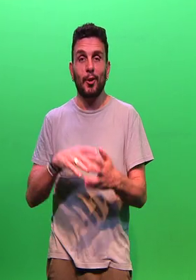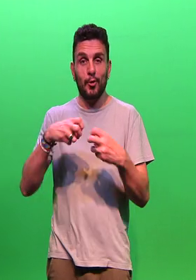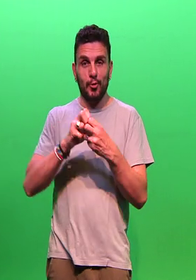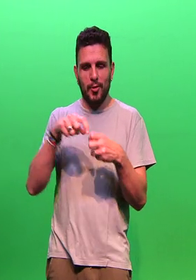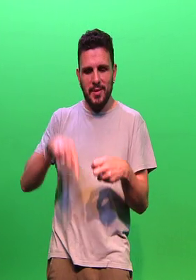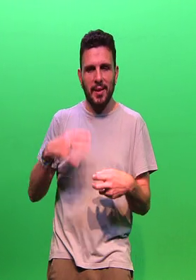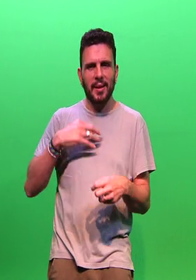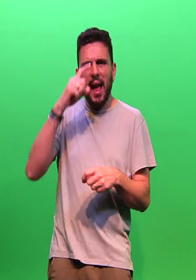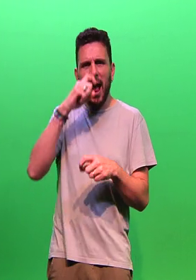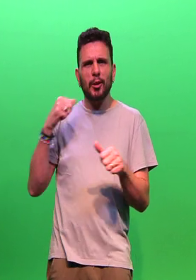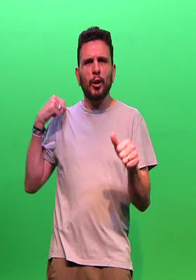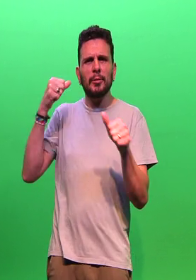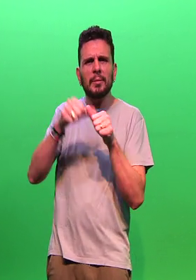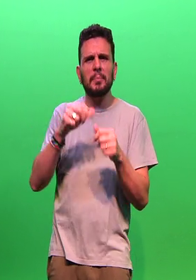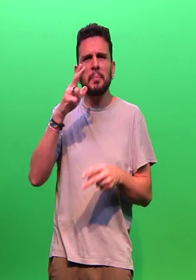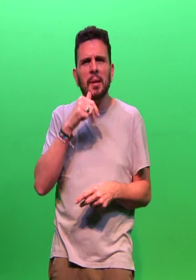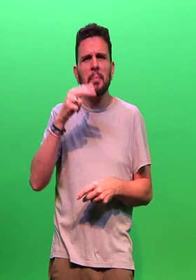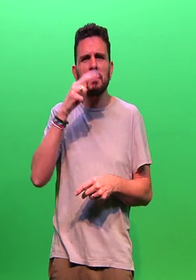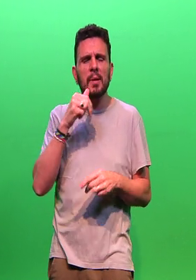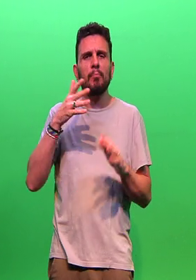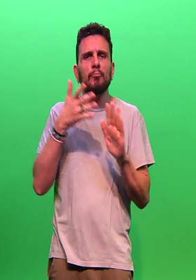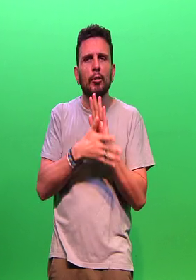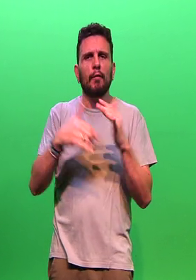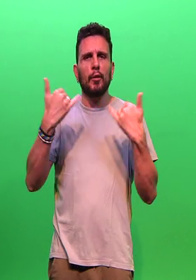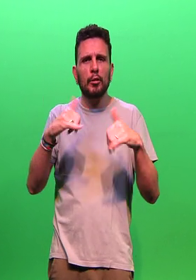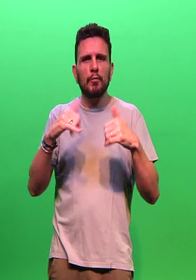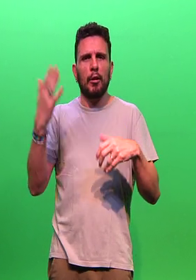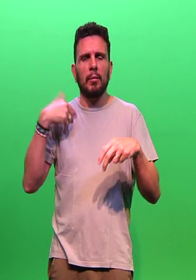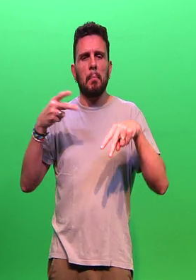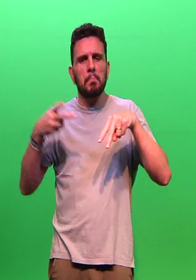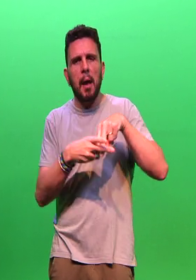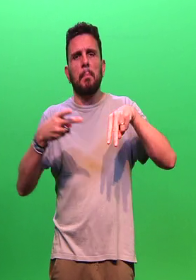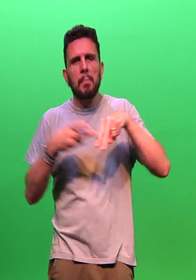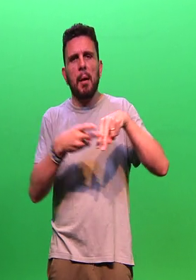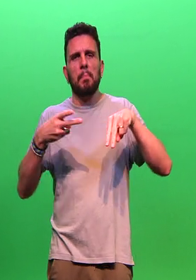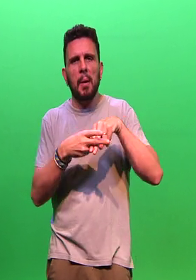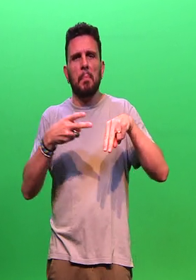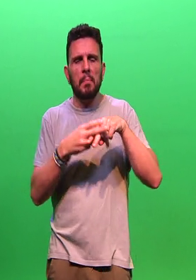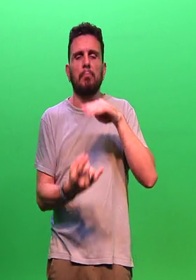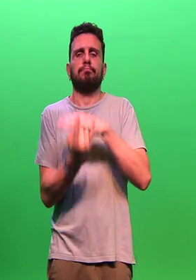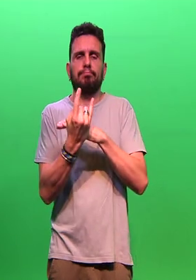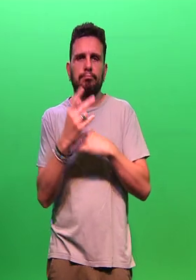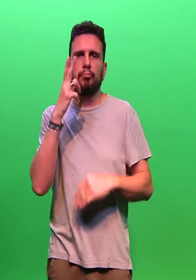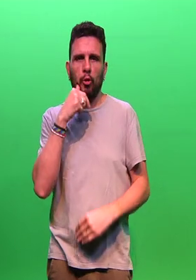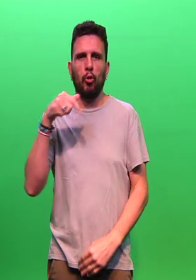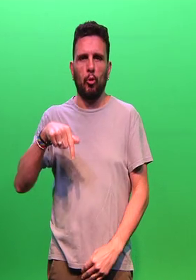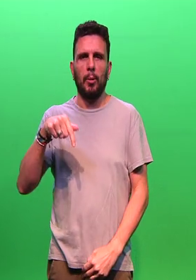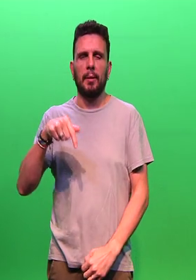Fa anys que em fa mal el genoll, perquè fa temps que jugo a futbol i rebo moltes entrades, al final m'ha aparegut el dolor al genoll.